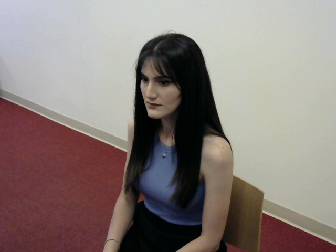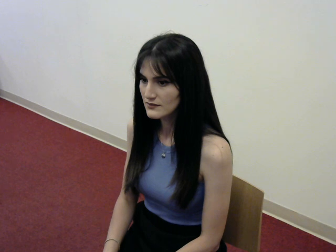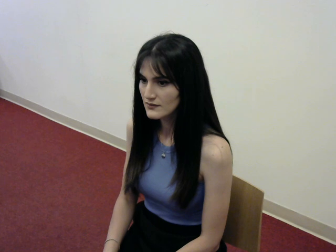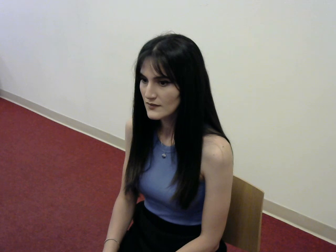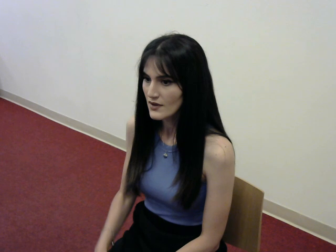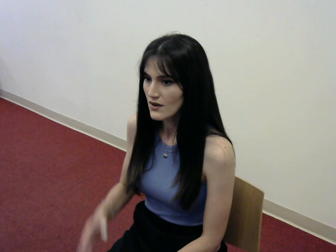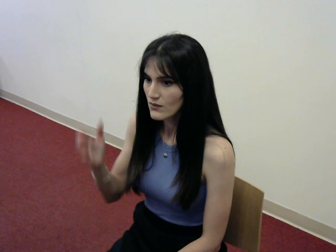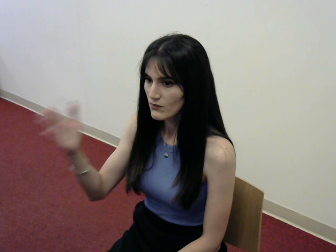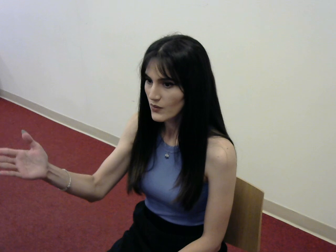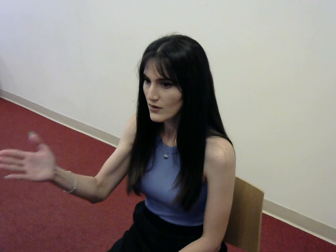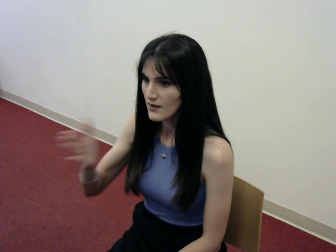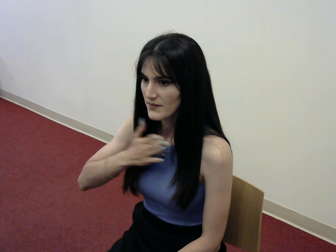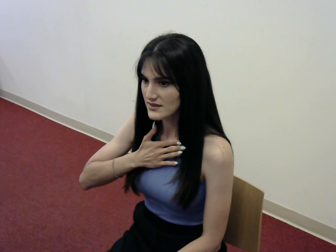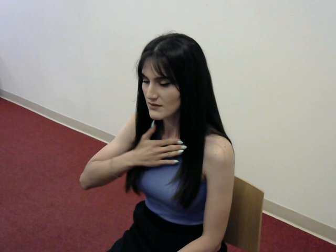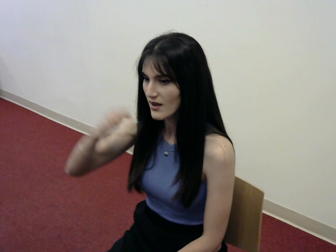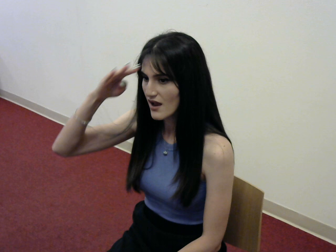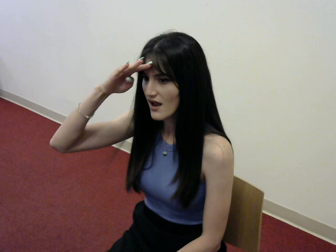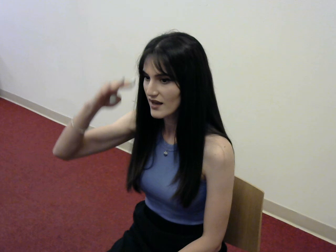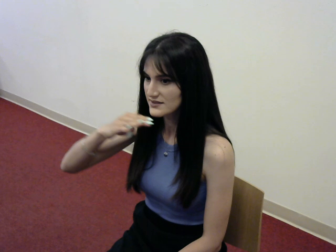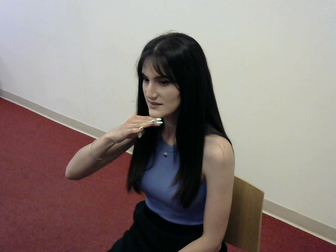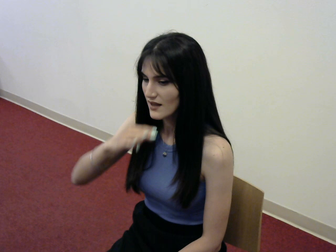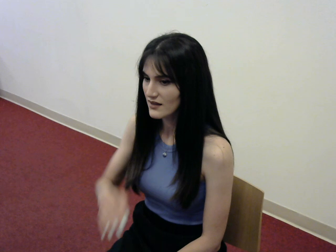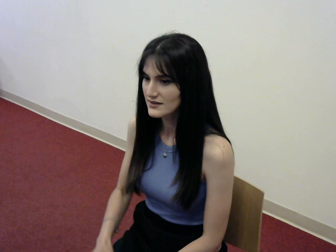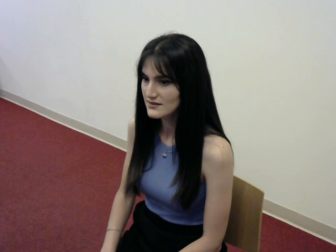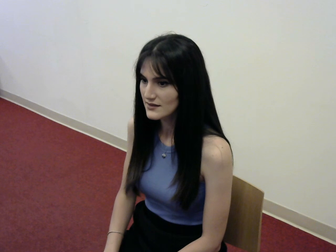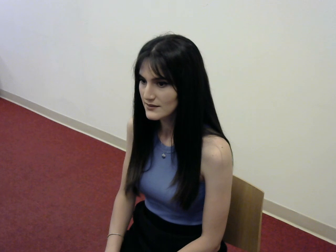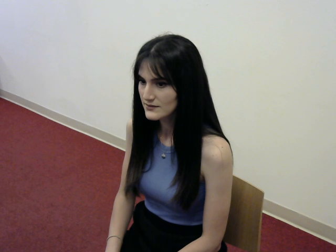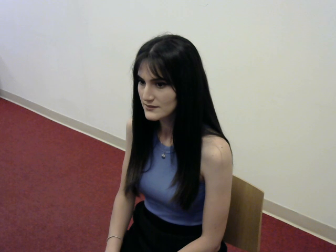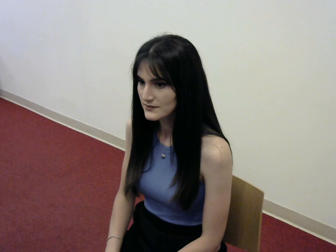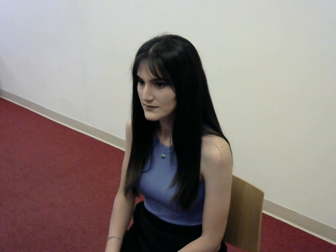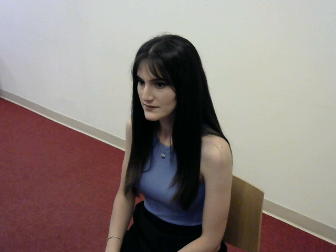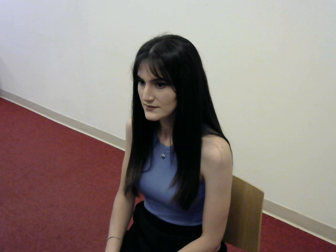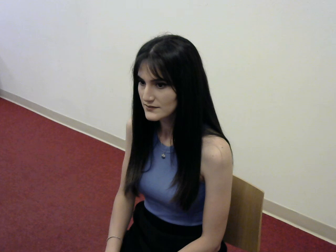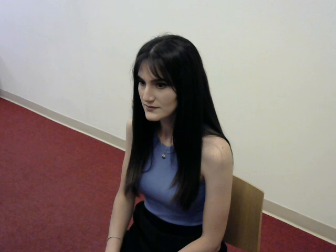Bu mənim atamdır